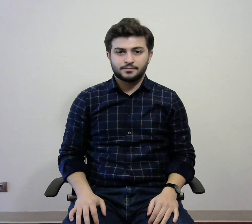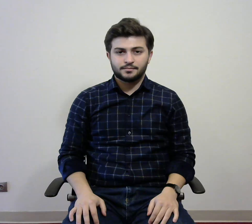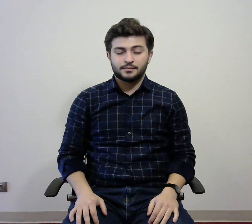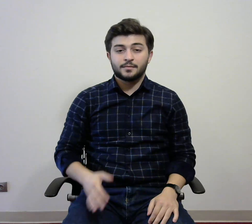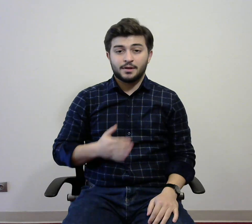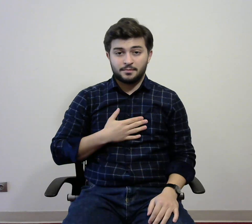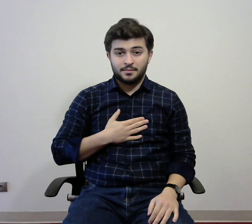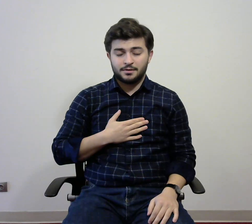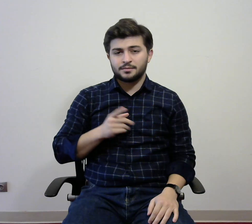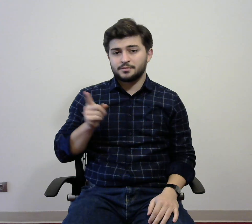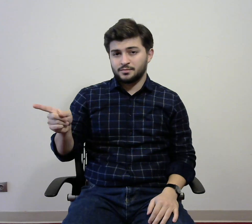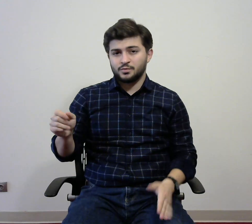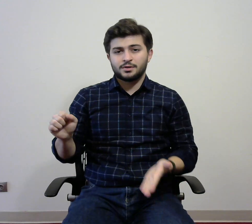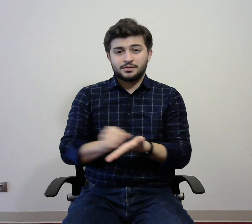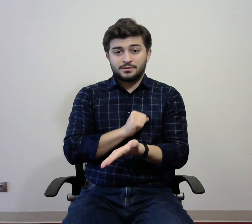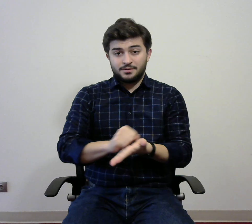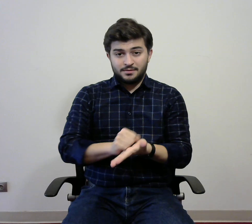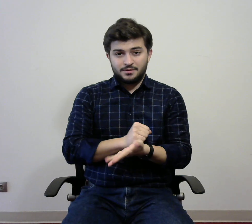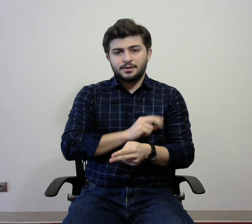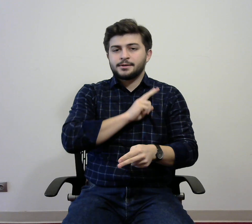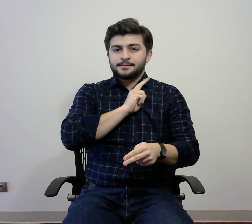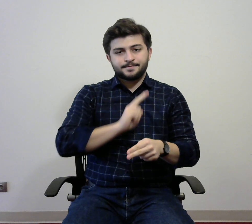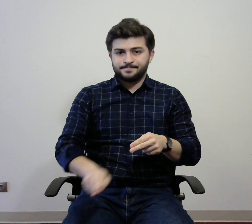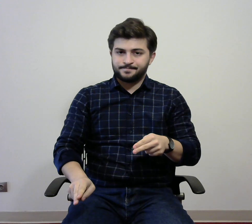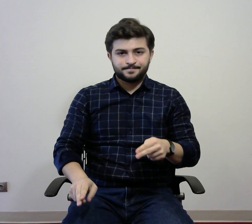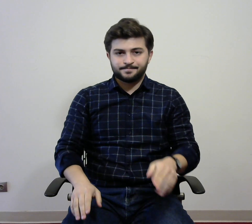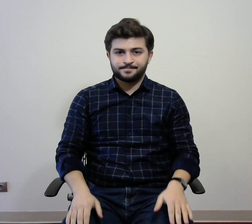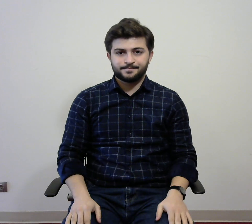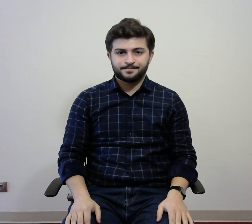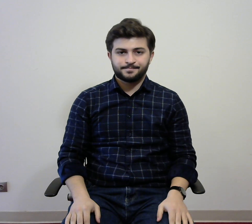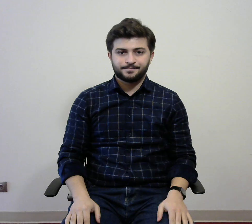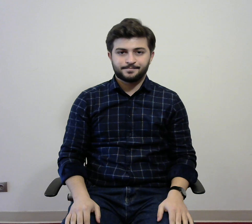Mən o sənədi itirmişdim